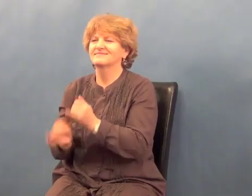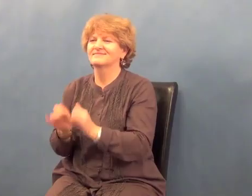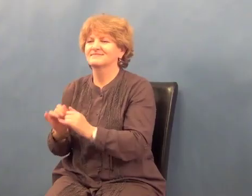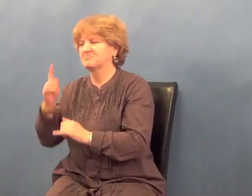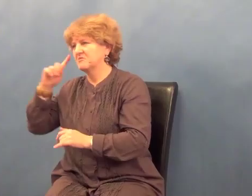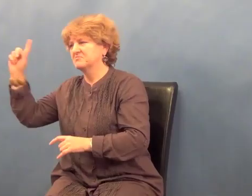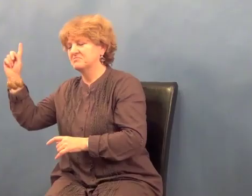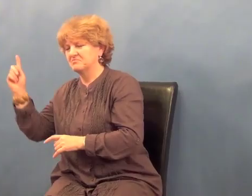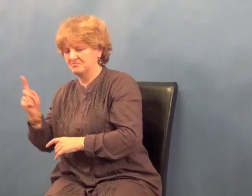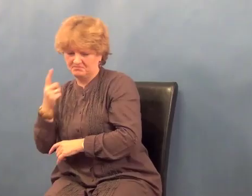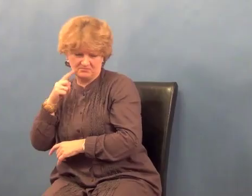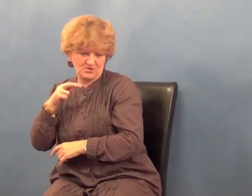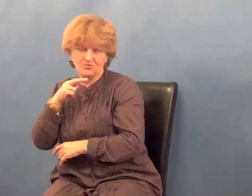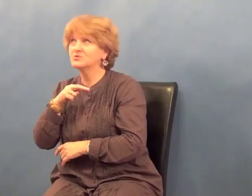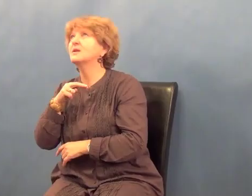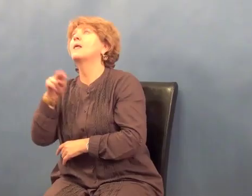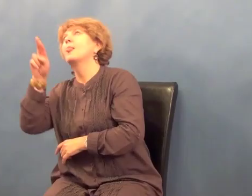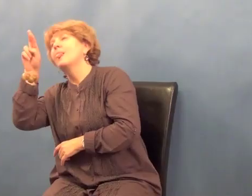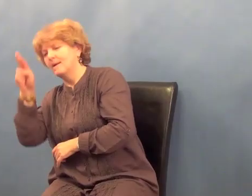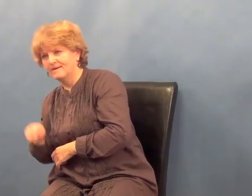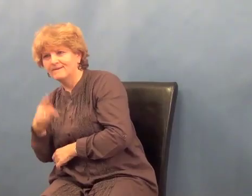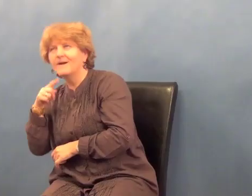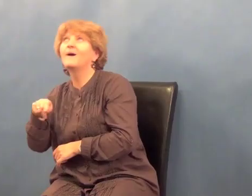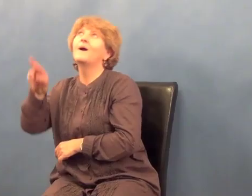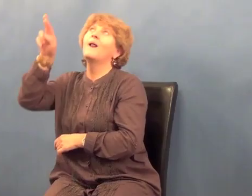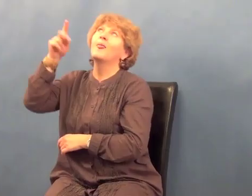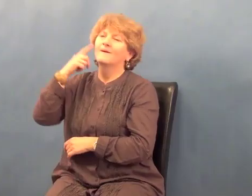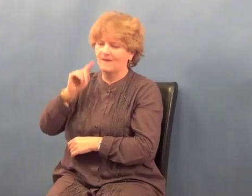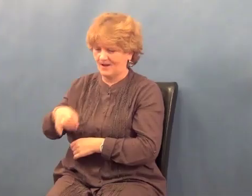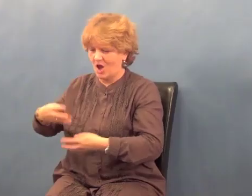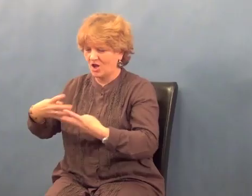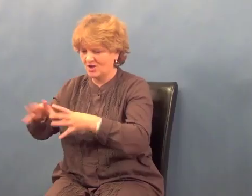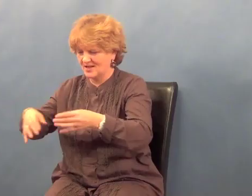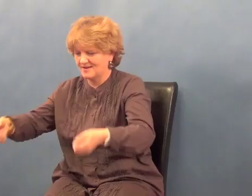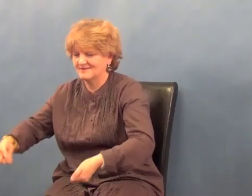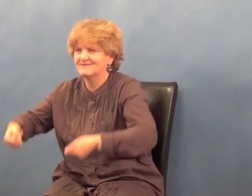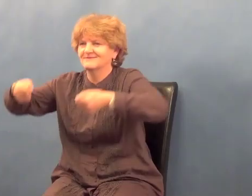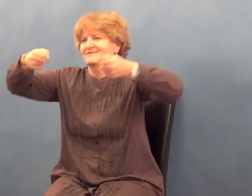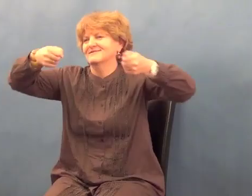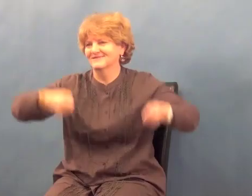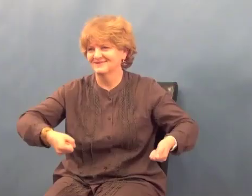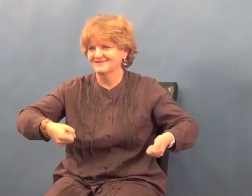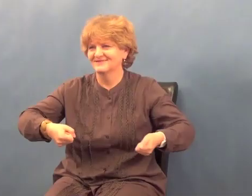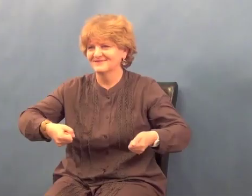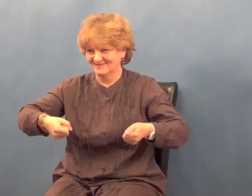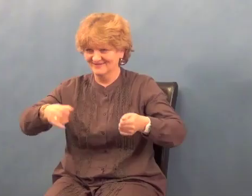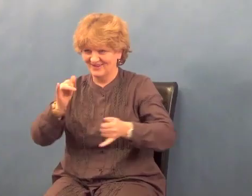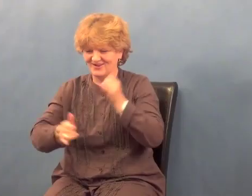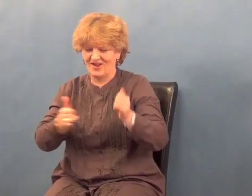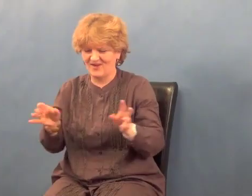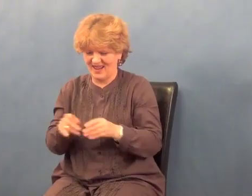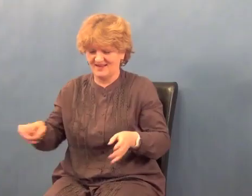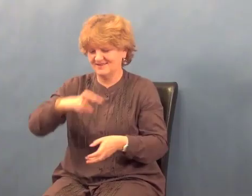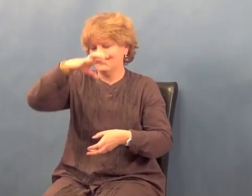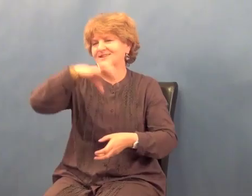Chłopiec zauważa kosze z gruszkami, patrzy do góry, następnie zabiera jeden kosz i stawia go na rowerze.